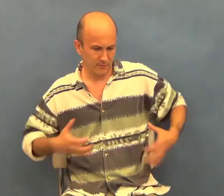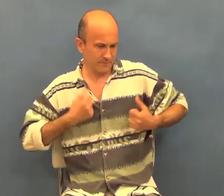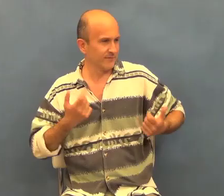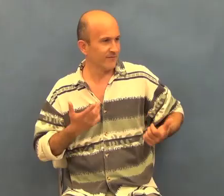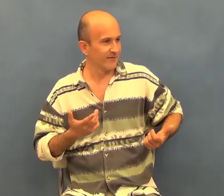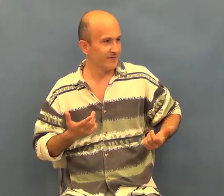Wystraszył się.